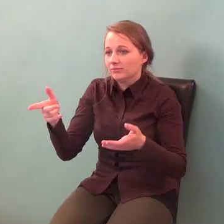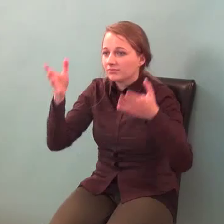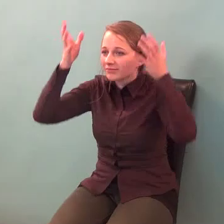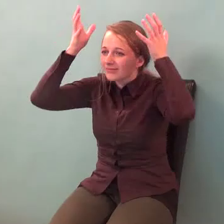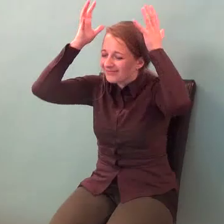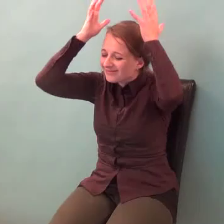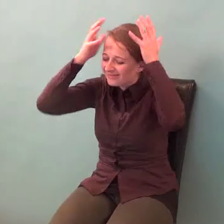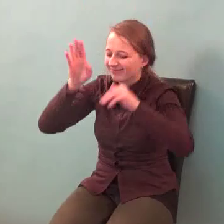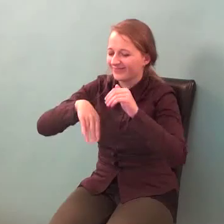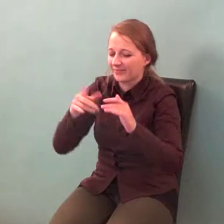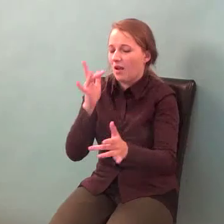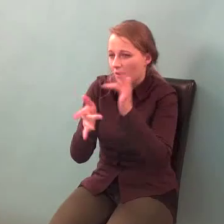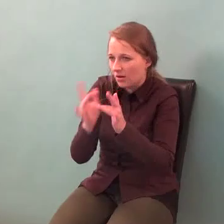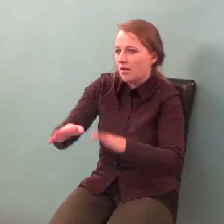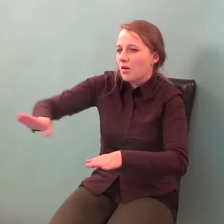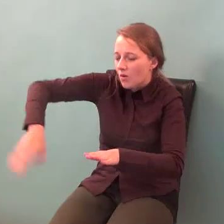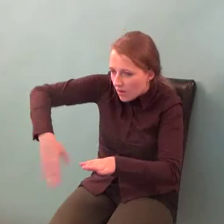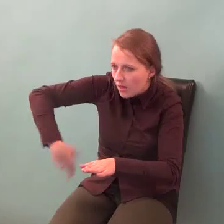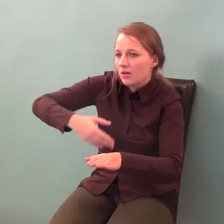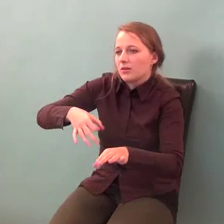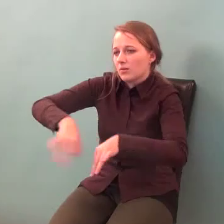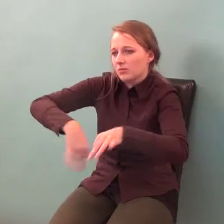Zwykły kask pasuje na rower, deskorolkę, rolki.